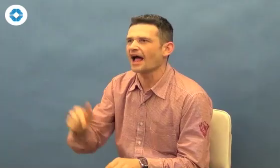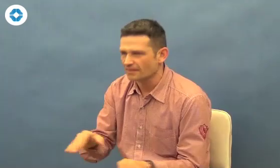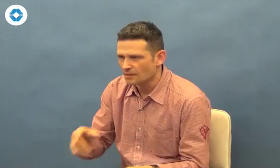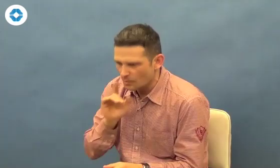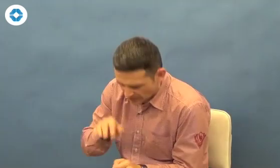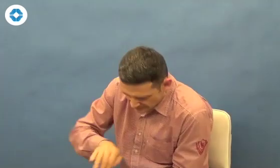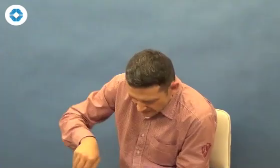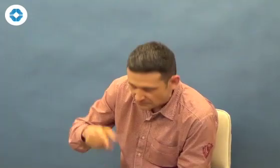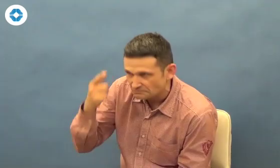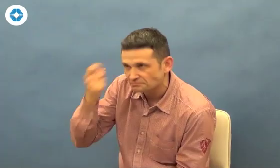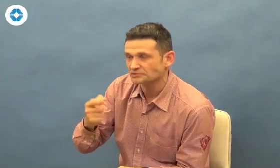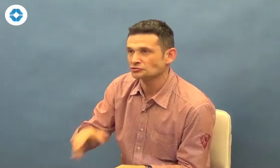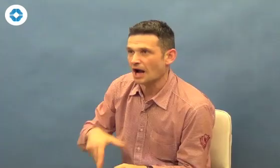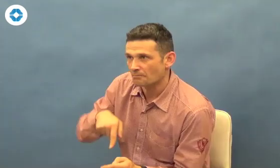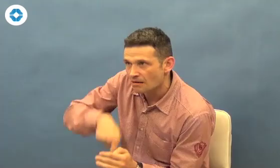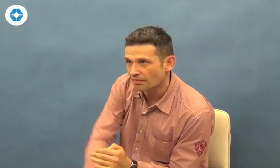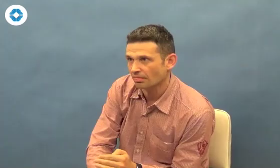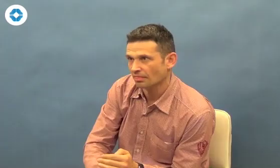Chłopiec patrzy do tej dziury, zastanawia się czy może tam głęboko jest żaba.